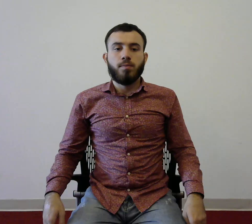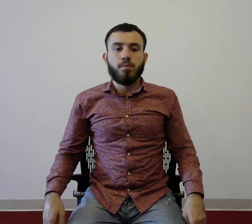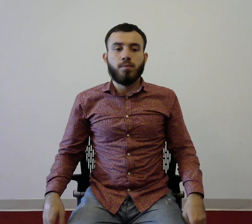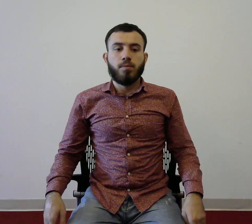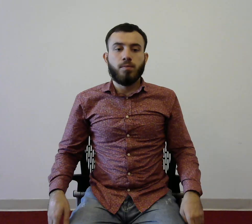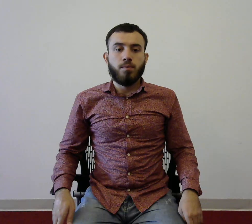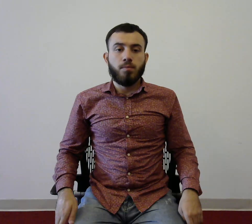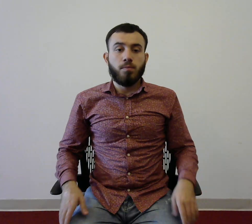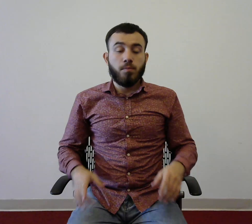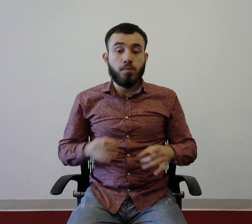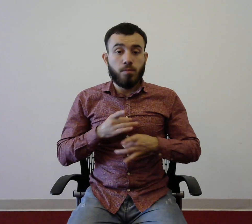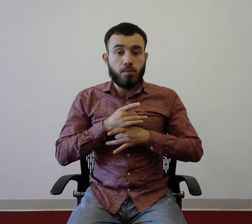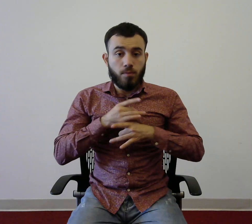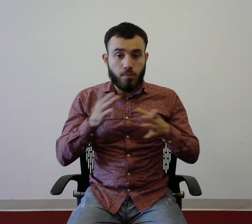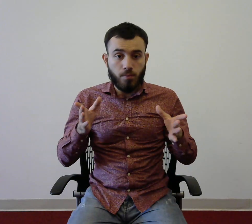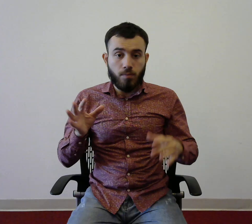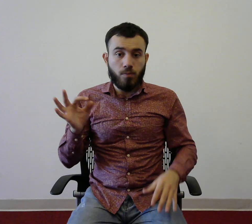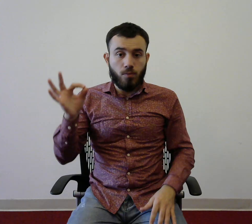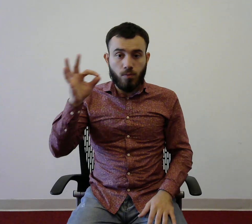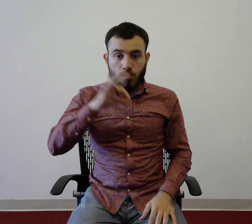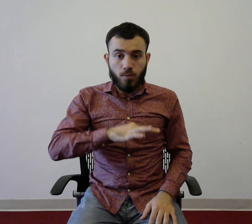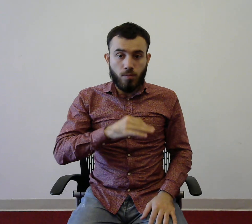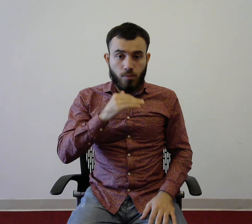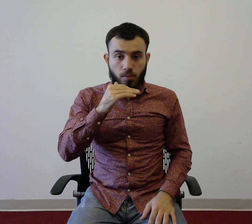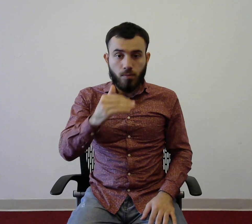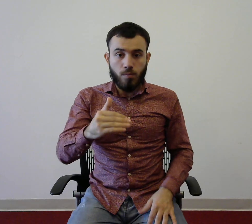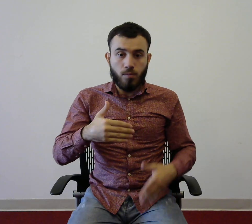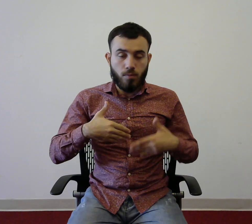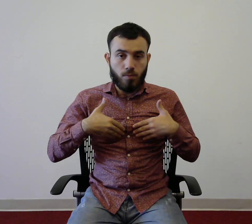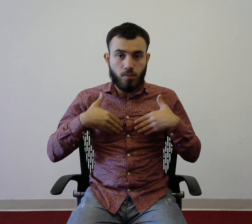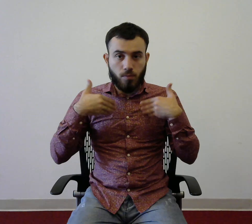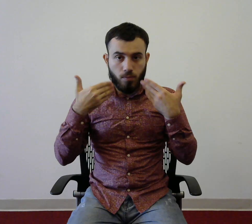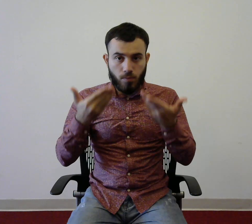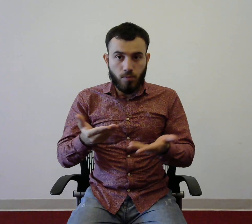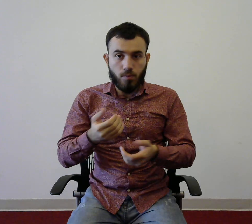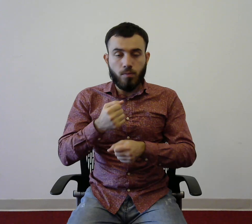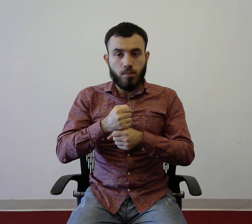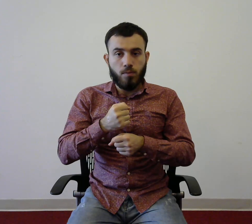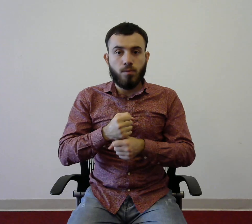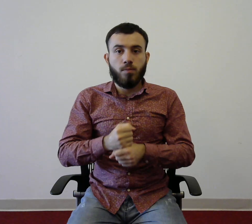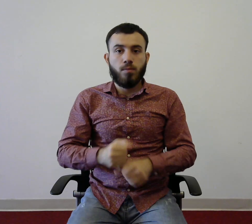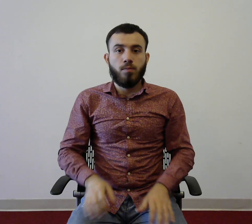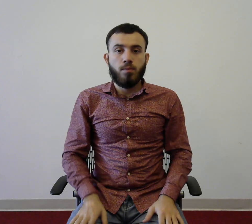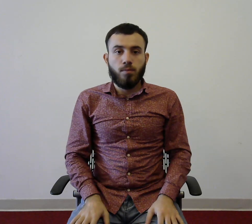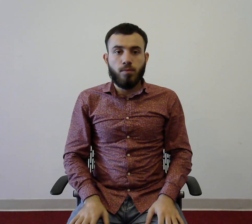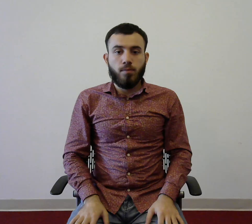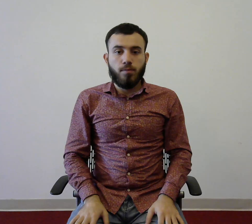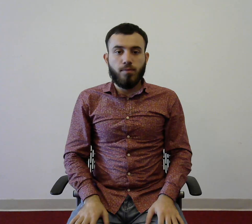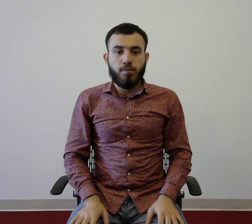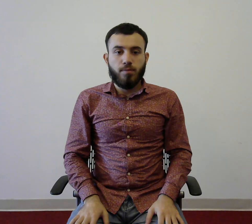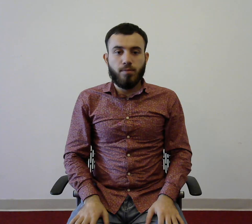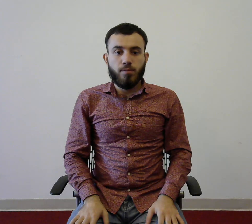Bayram münasibətilə sizi təbrik edirəm